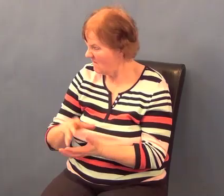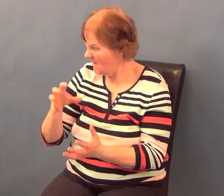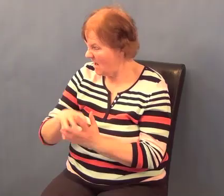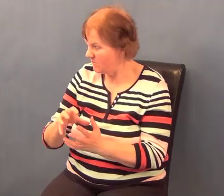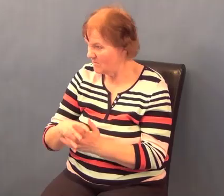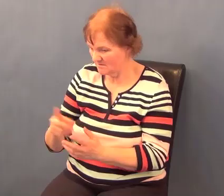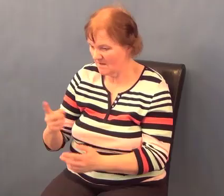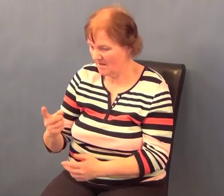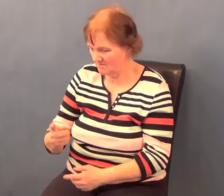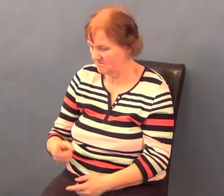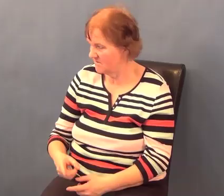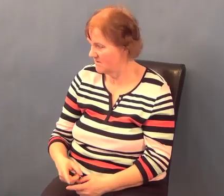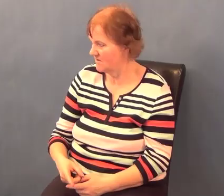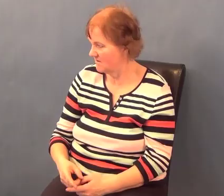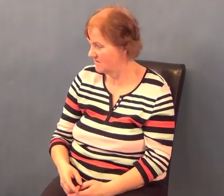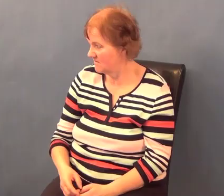Zakaz jedzenia hamburgera.